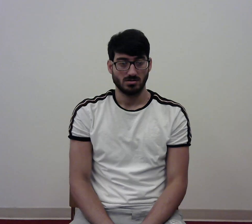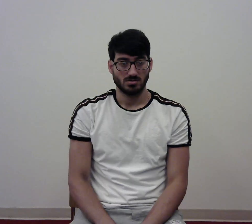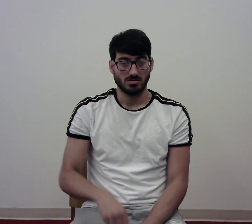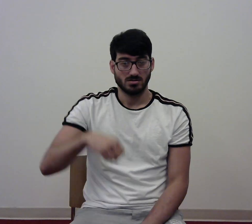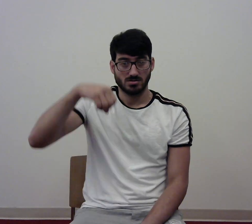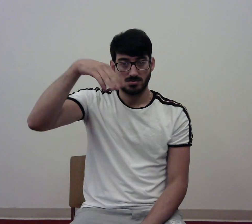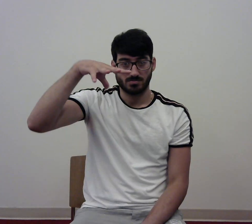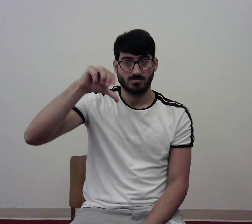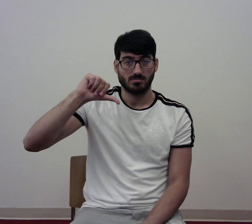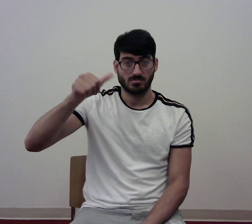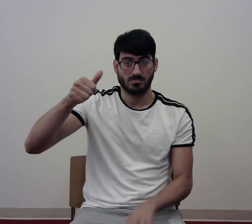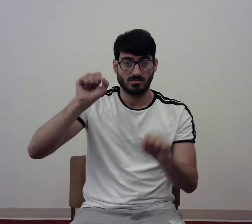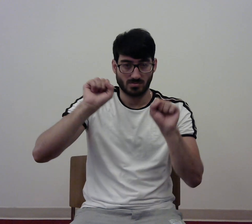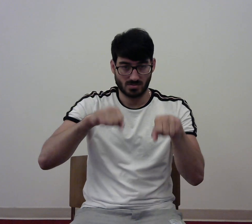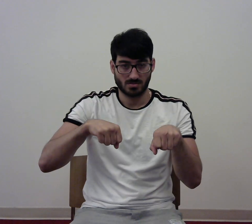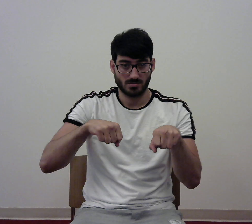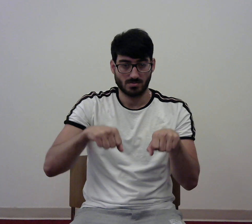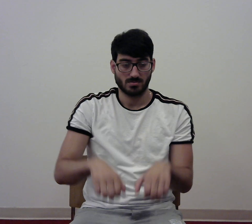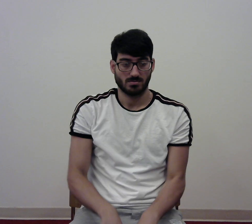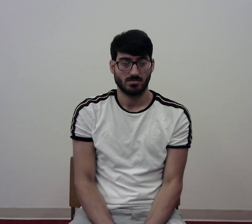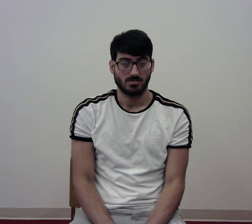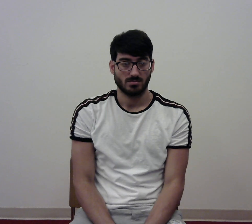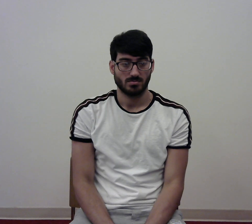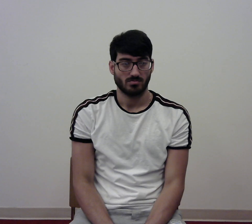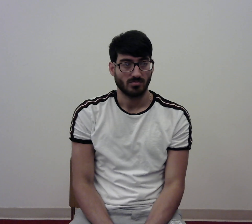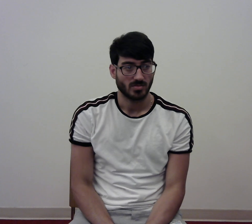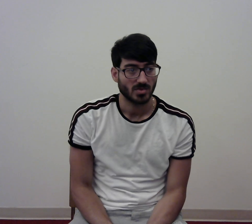İşığı yandırmaq olarmı?